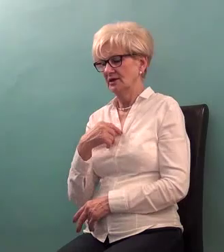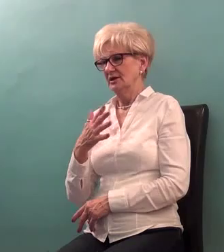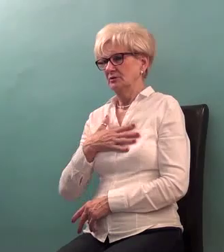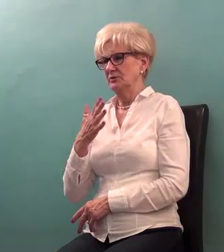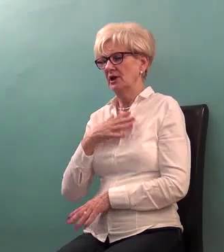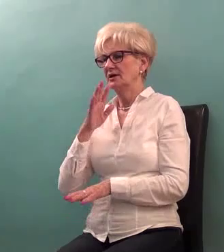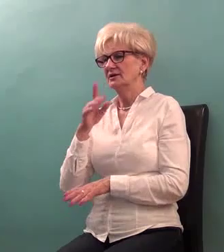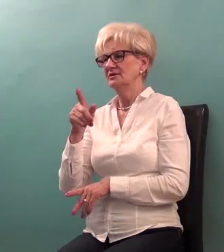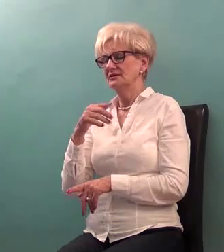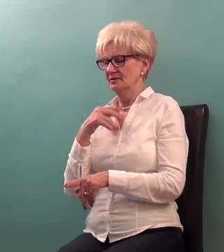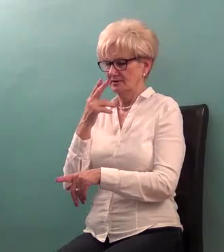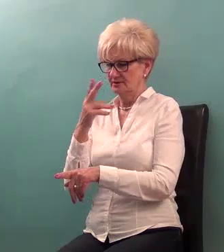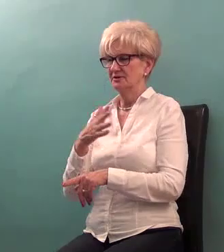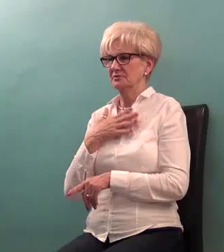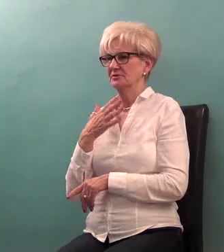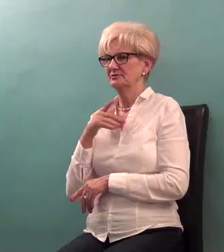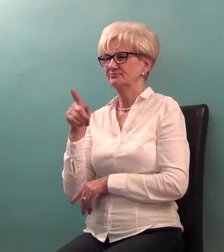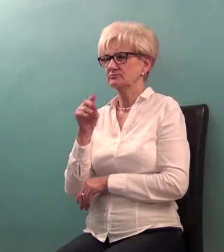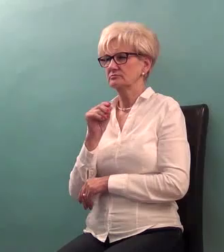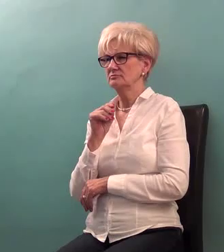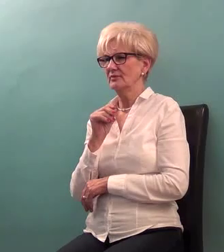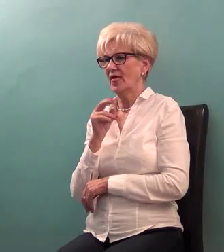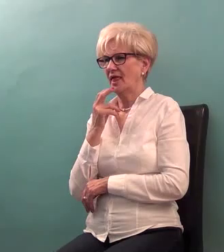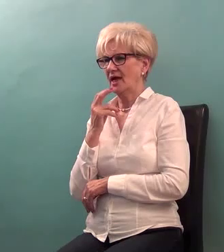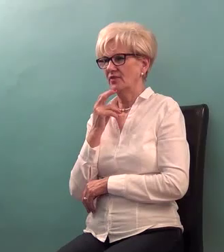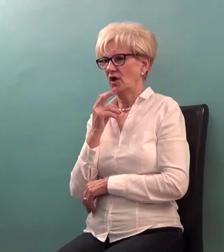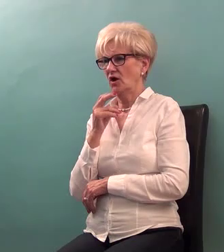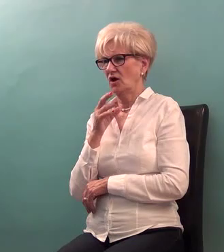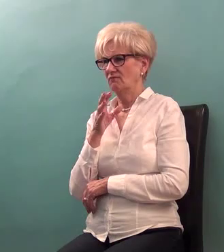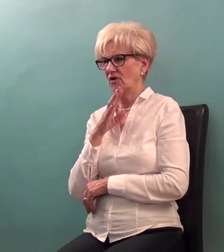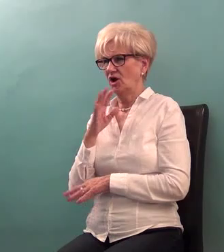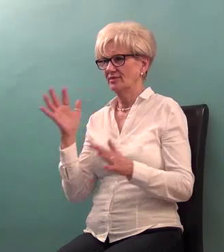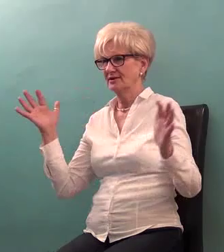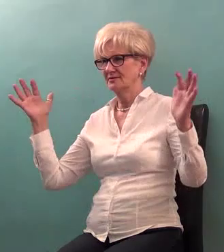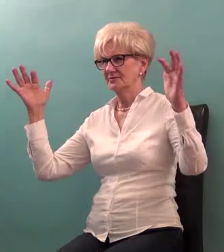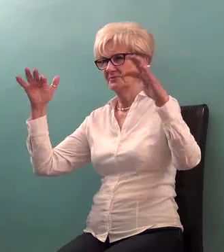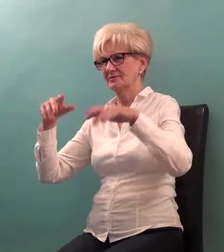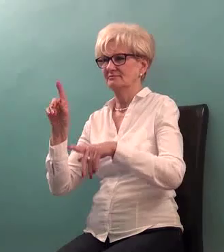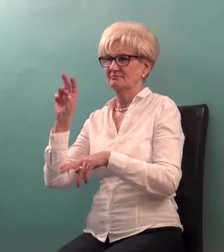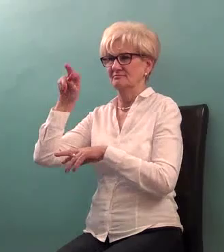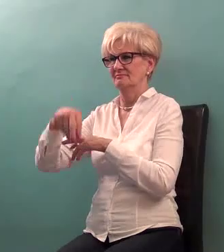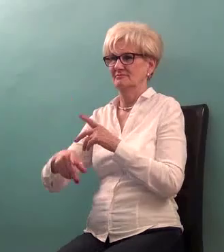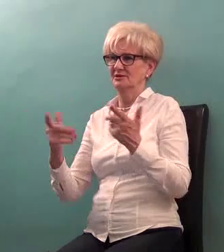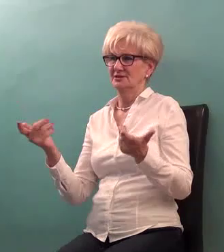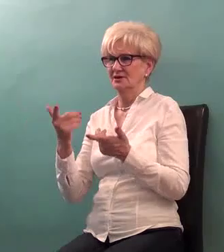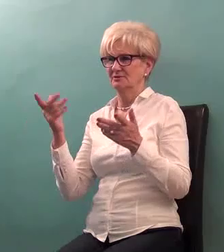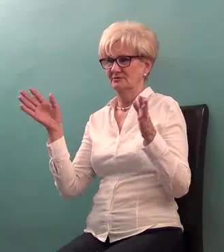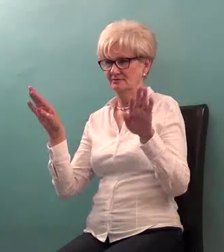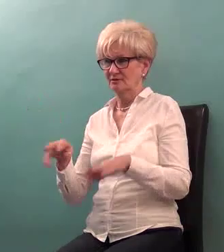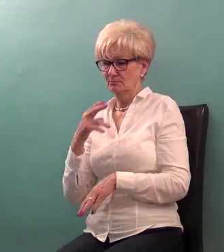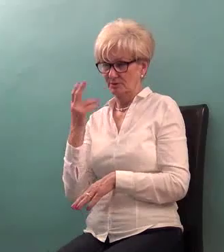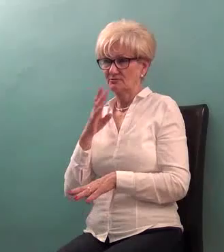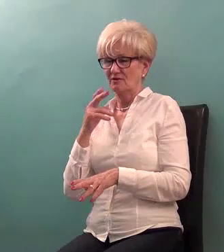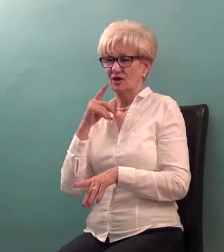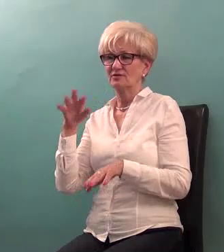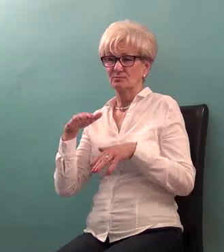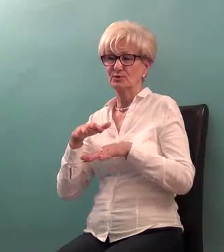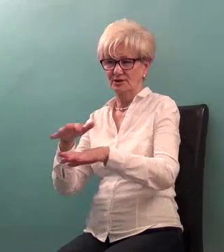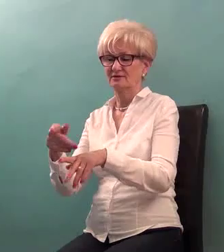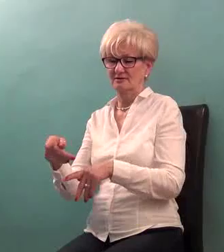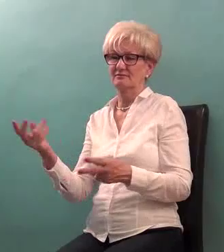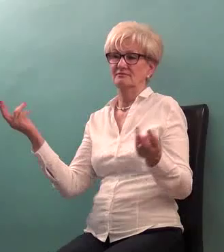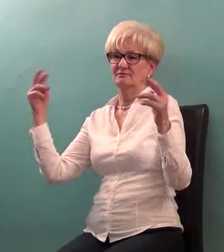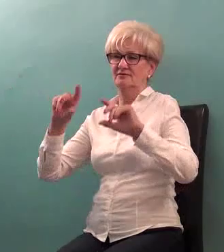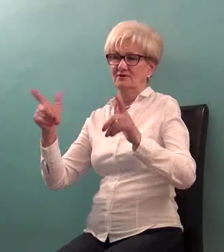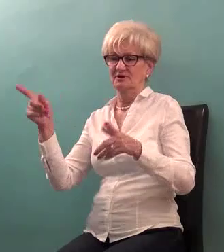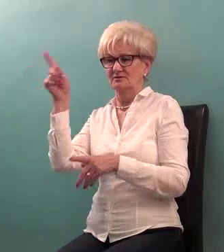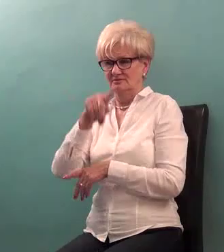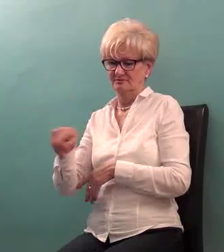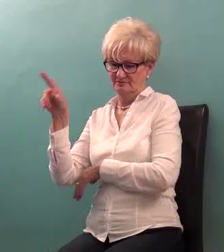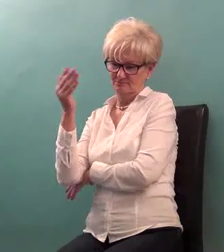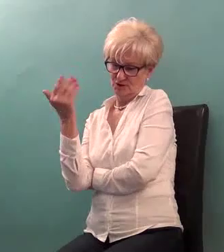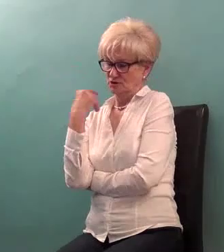Mnie się wydaje, że tam są prądy wodne i jest niebezpiecznie pływać, to dlatego jest znak zakazu.